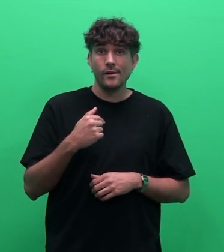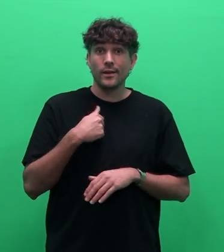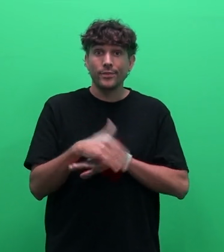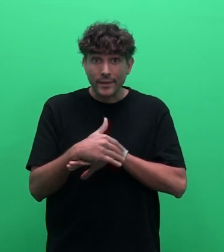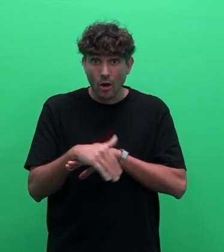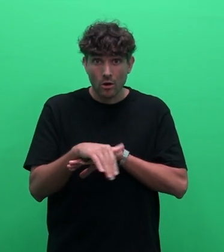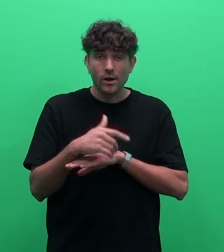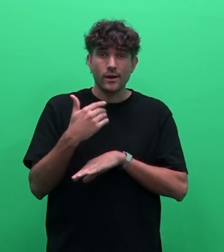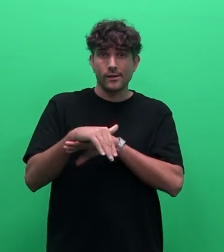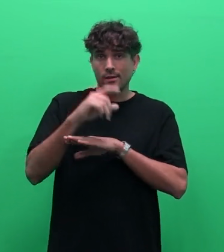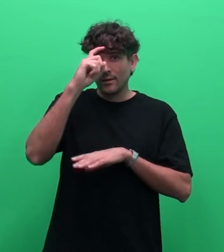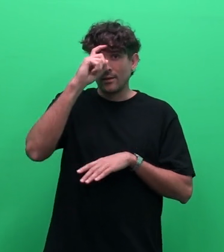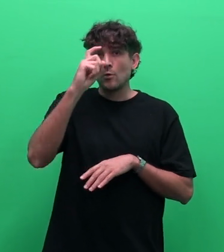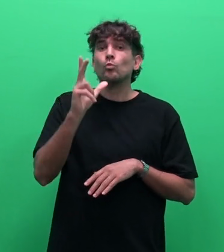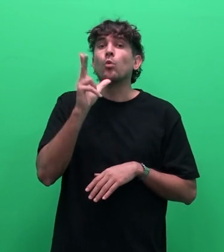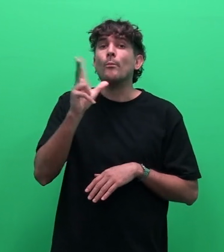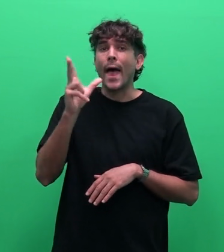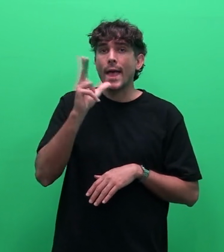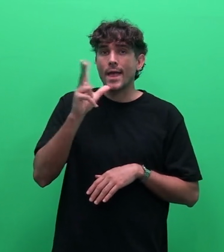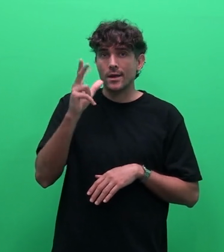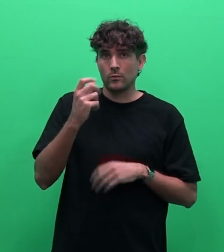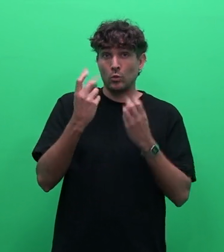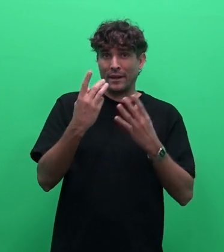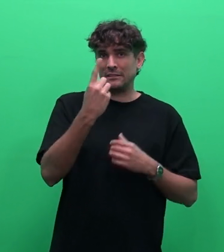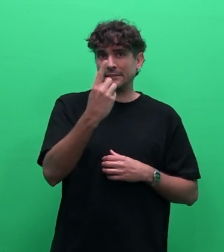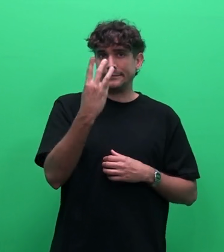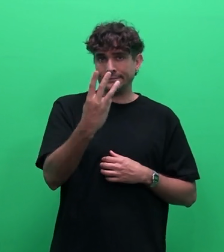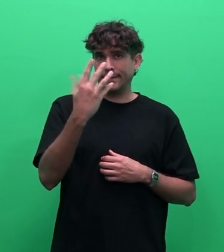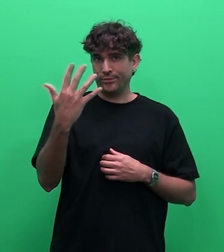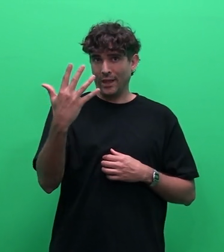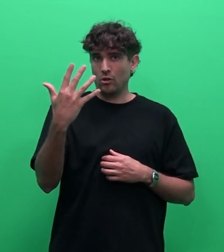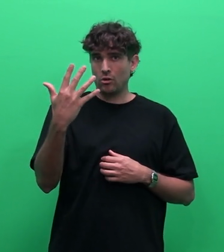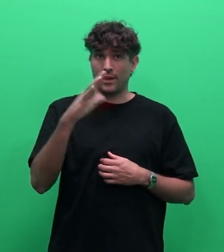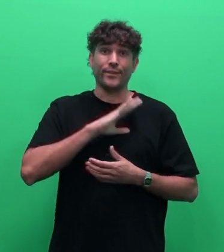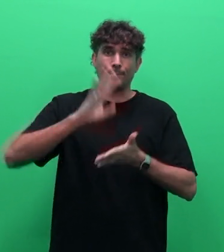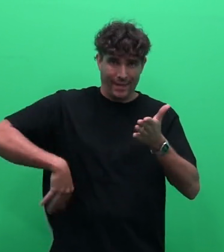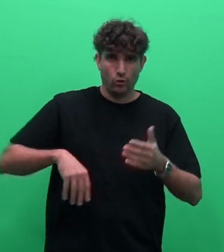La meva adreça és carrer Huelva cent trenta-cinc de Barcelona.